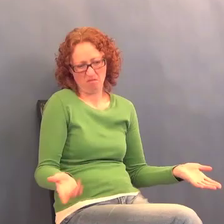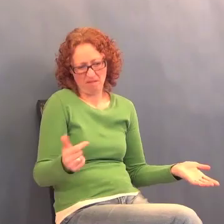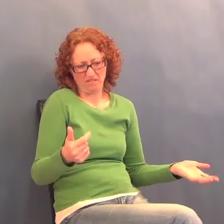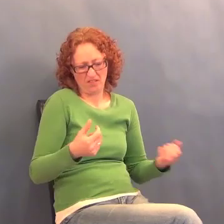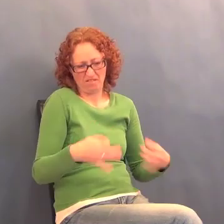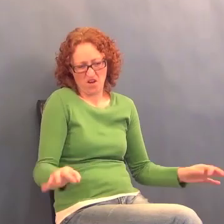Wolno.